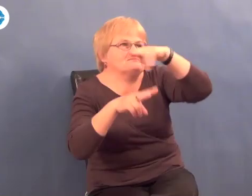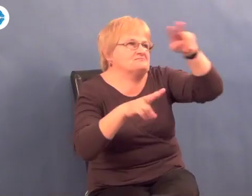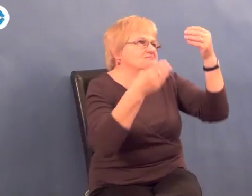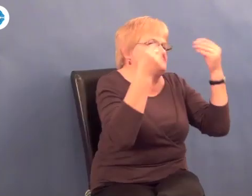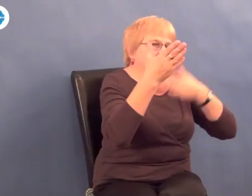Jest wspaniale i przyjemnie.